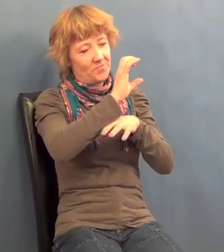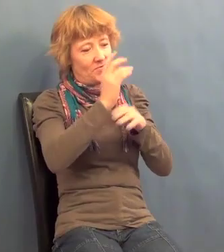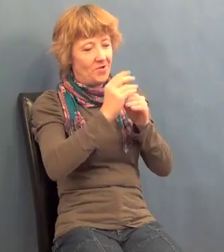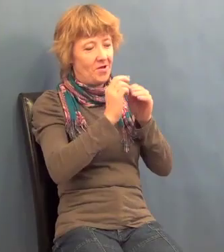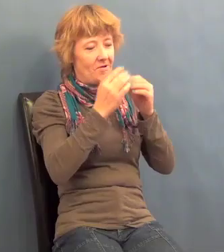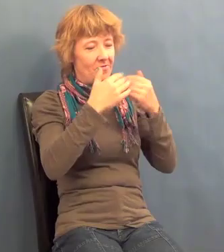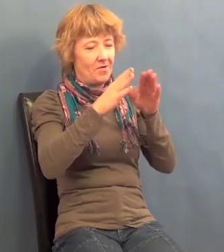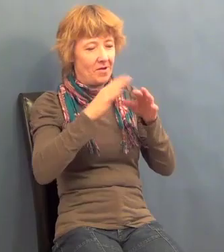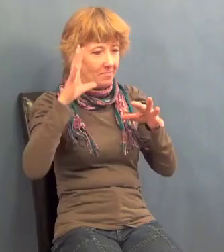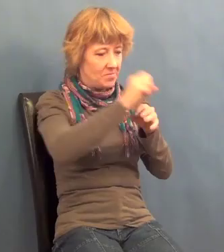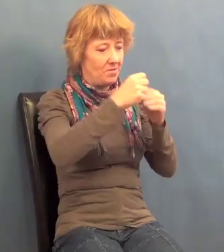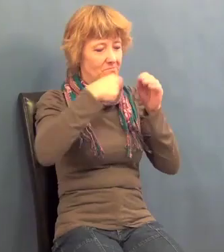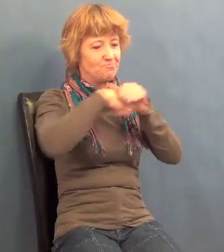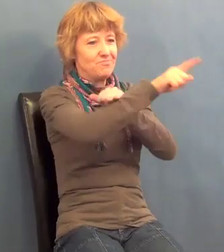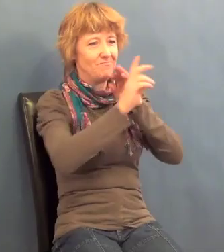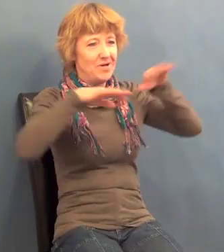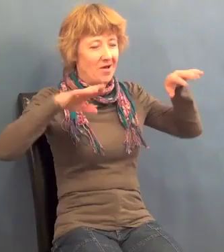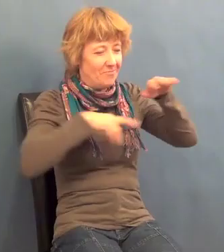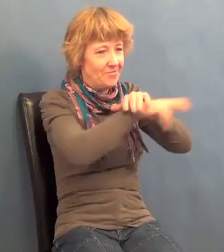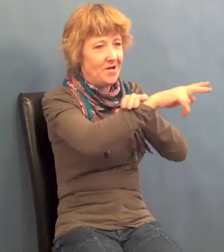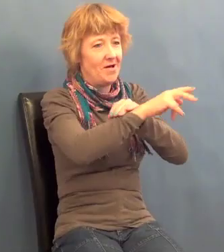Drzwi się otwierają, kot prawie go łapie, ale ptak ucieka.